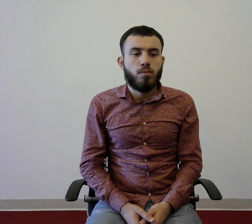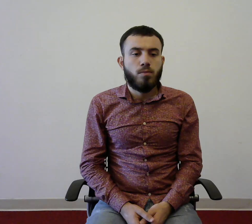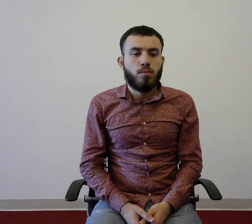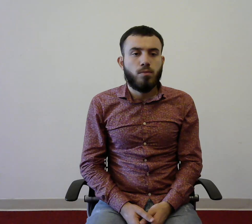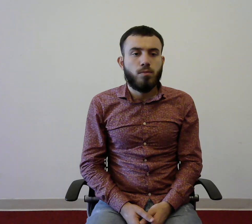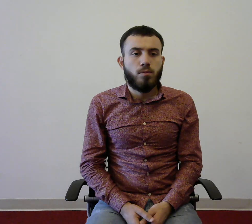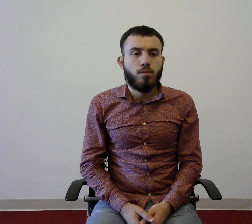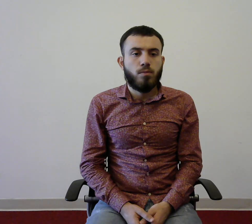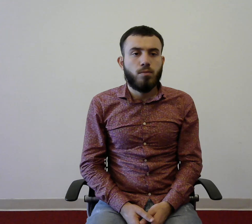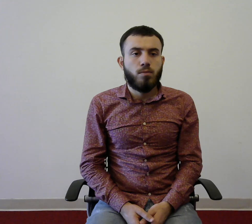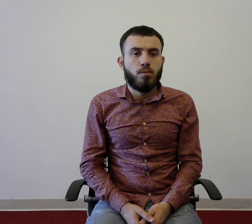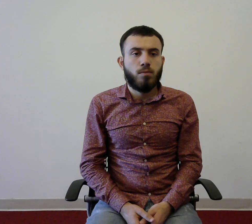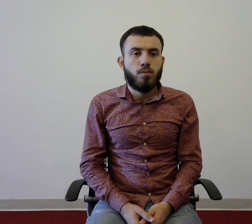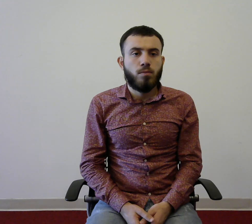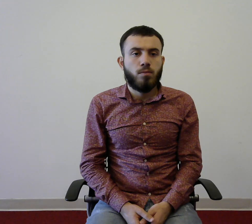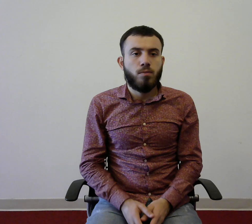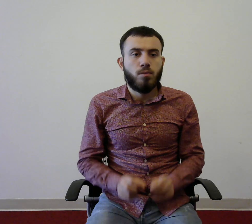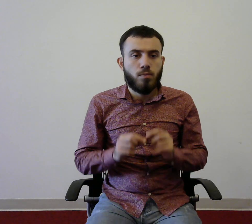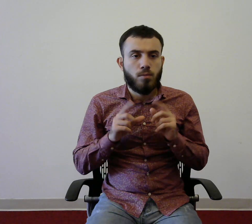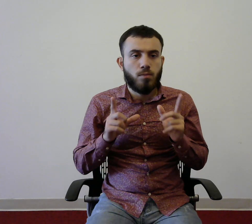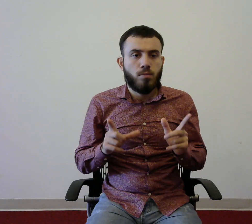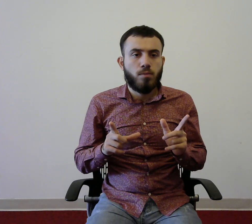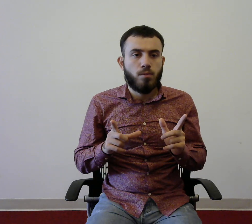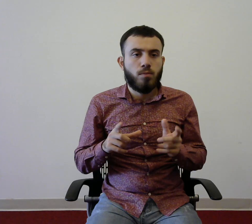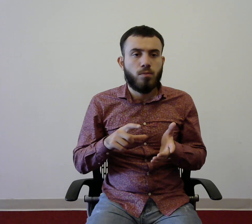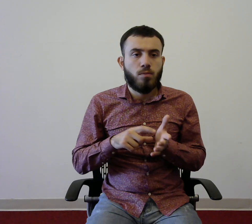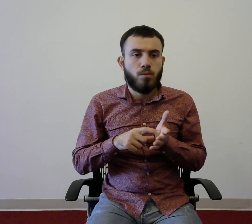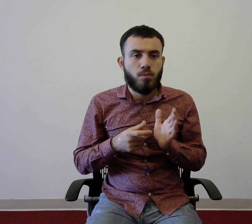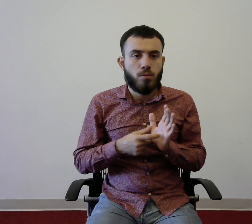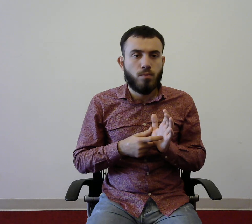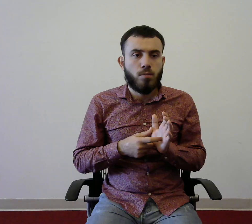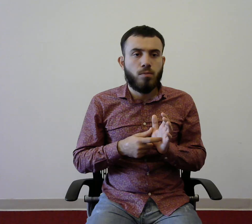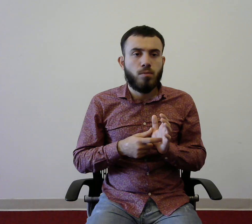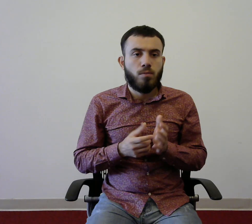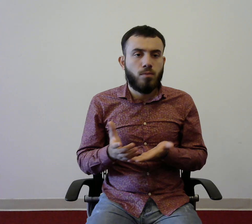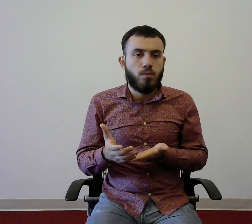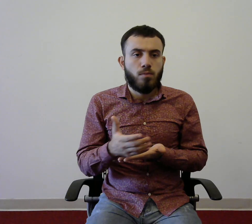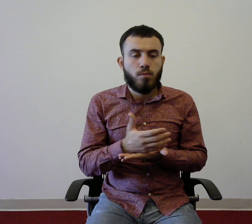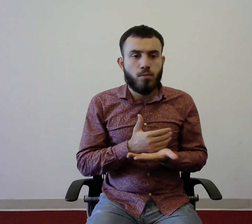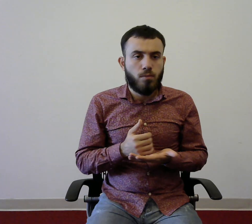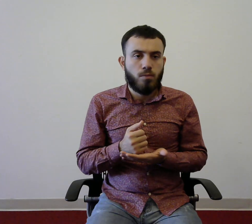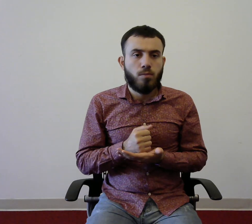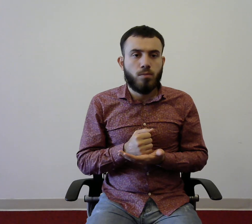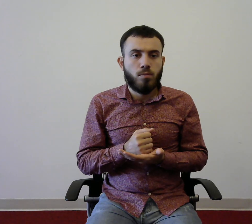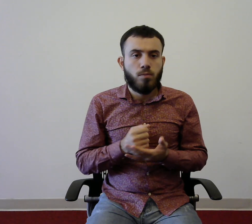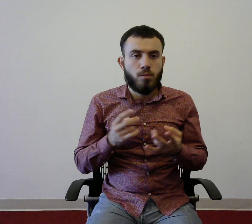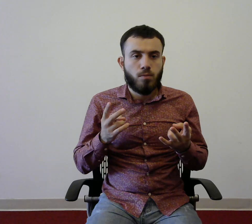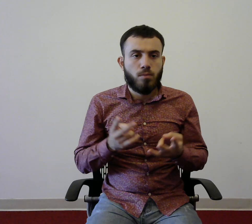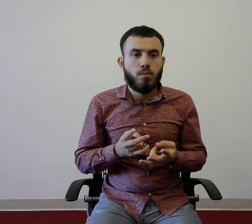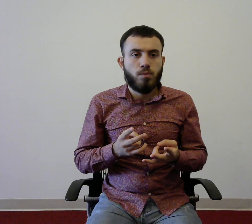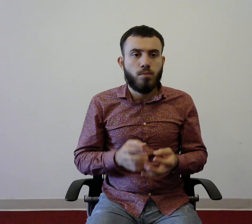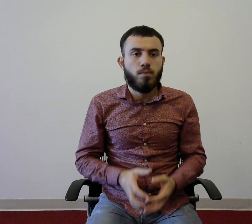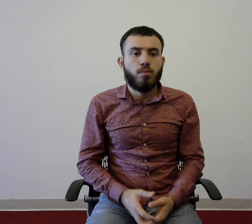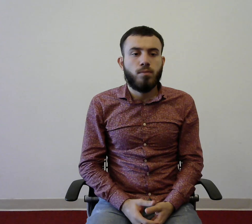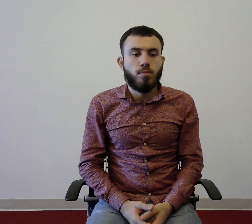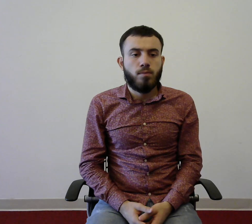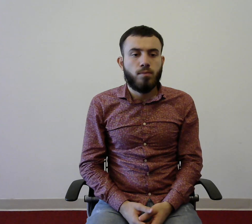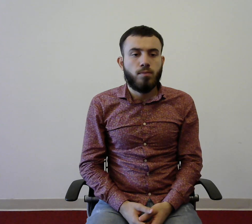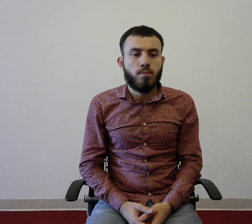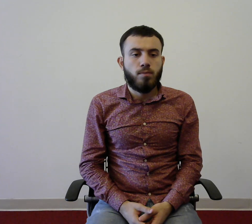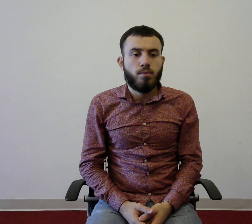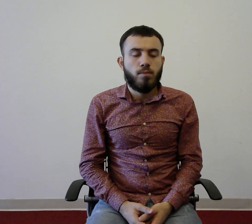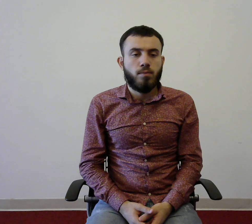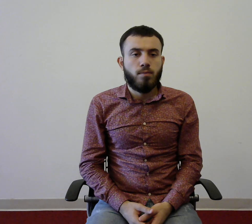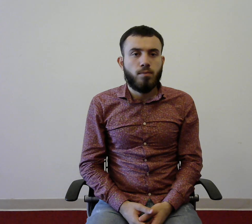Məktəbdə otaqları yığışdırmaq lazımdır